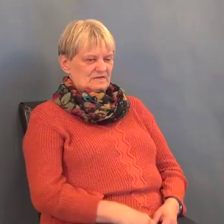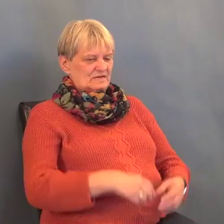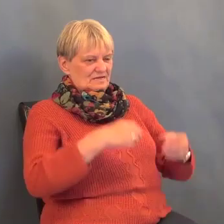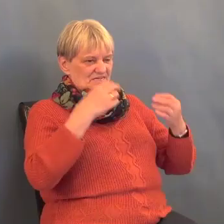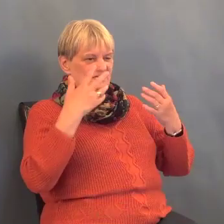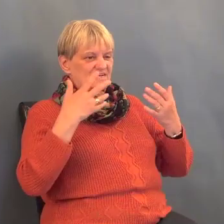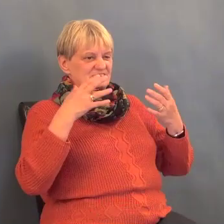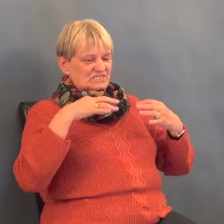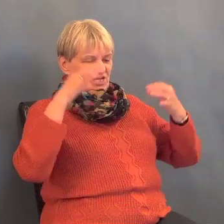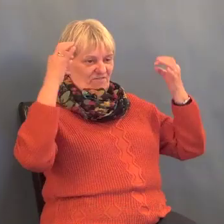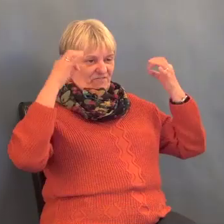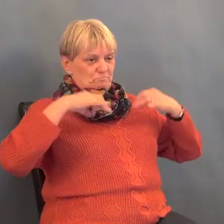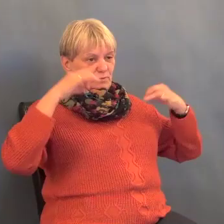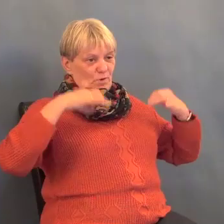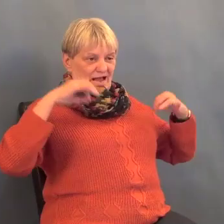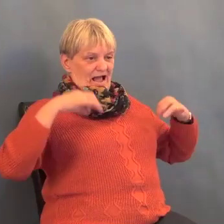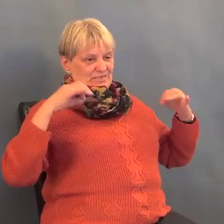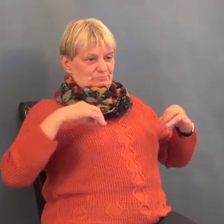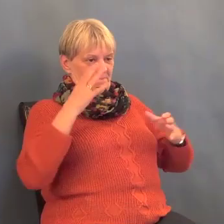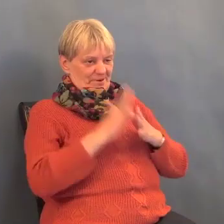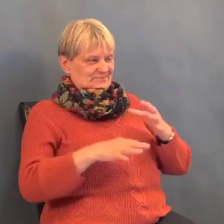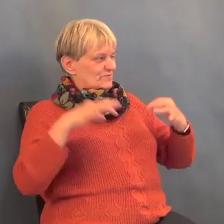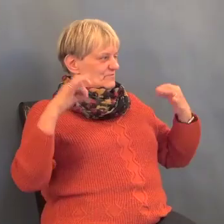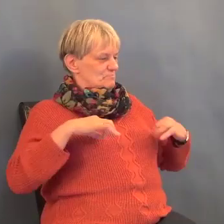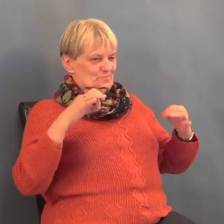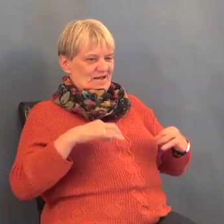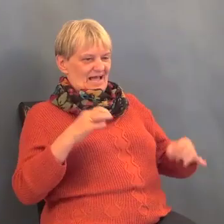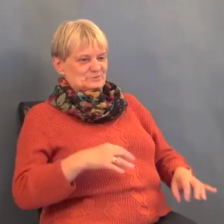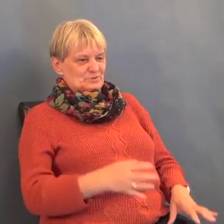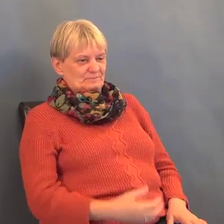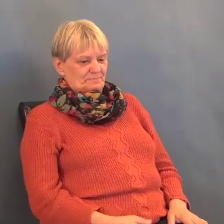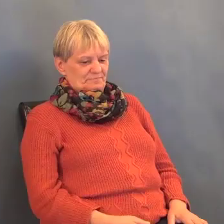Chce się wypłukać, po prostu wypłukać.